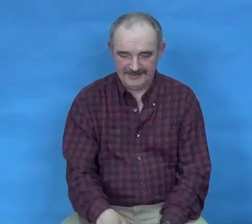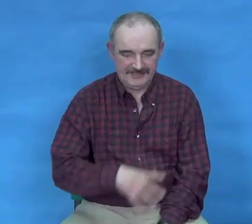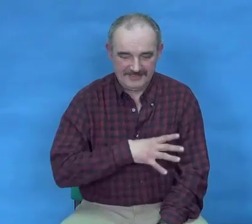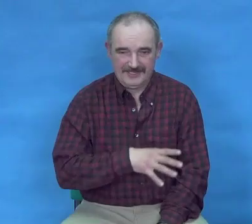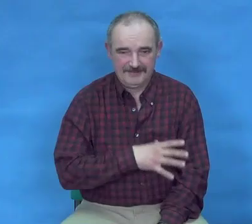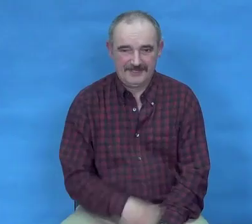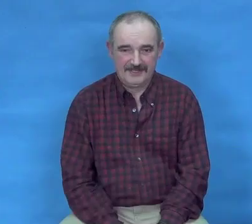To niebezpieczne.